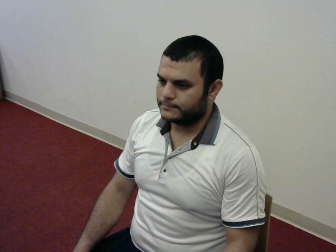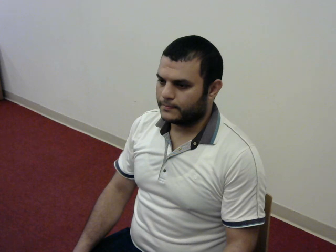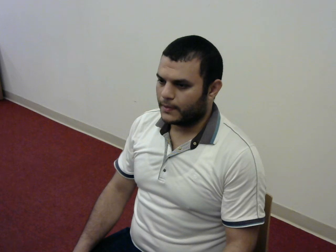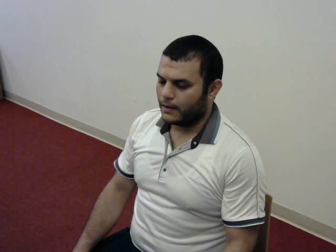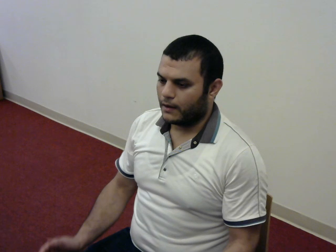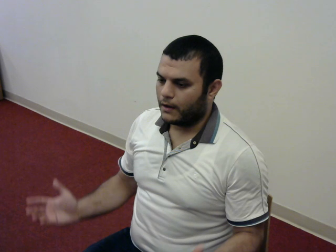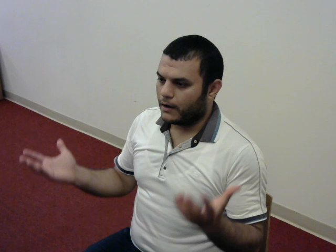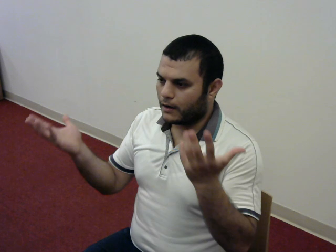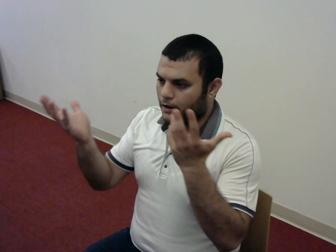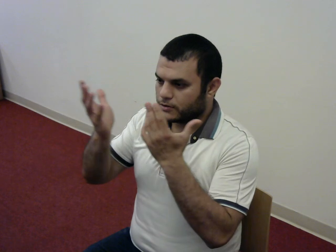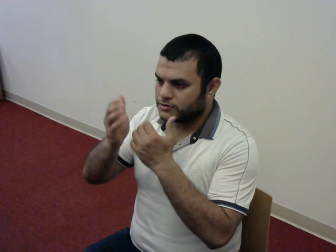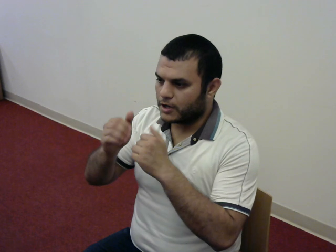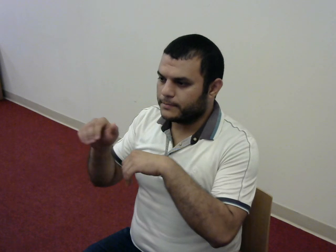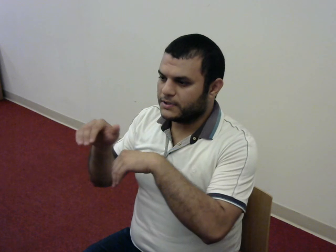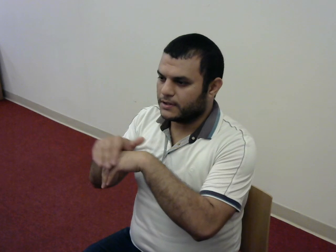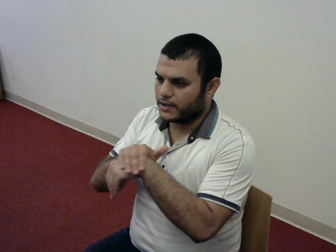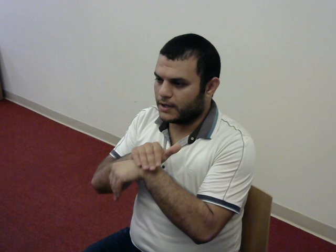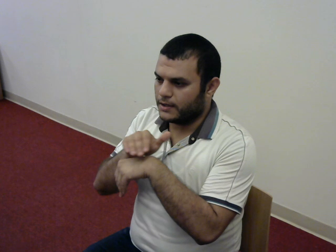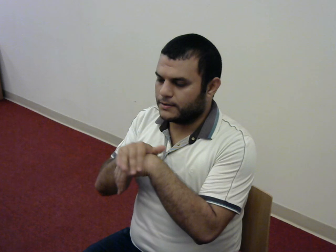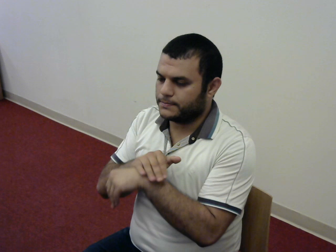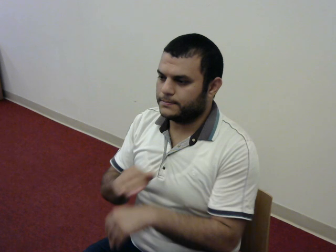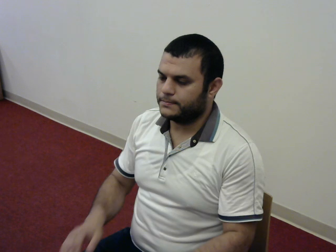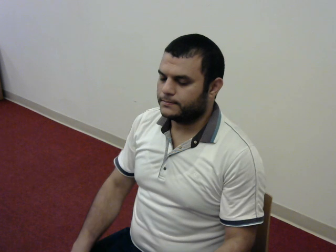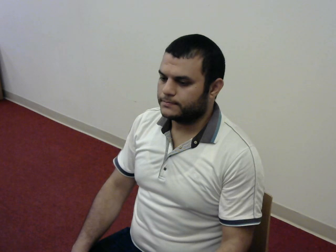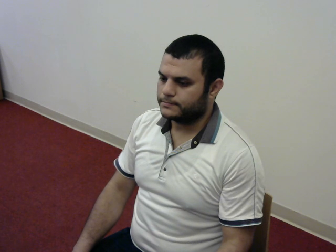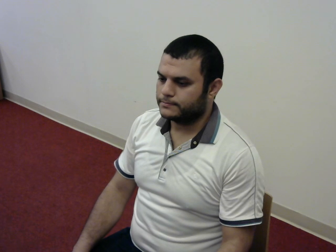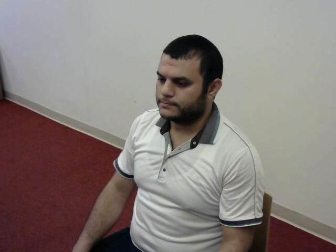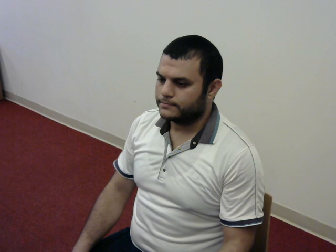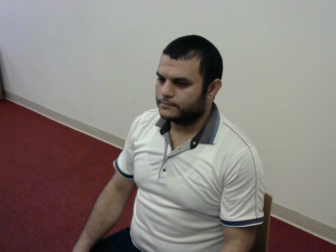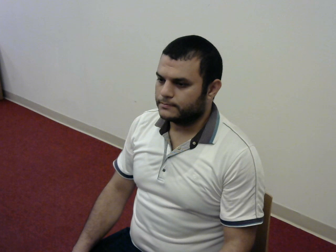Axşamınız xeyir